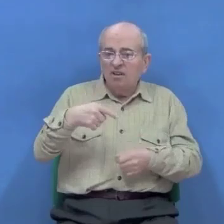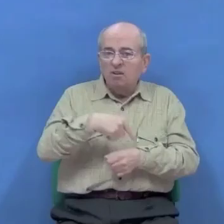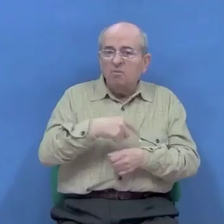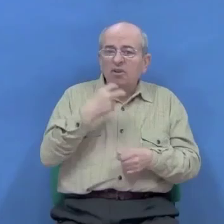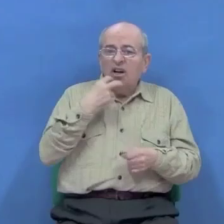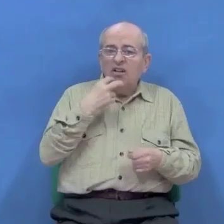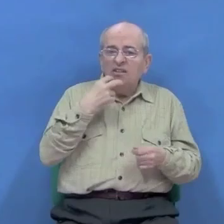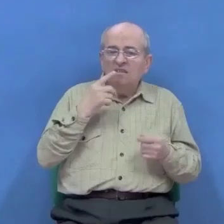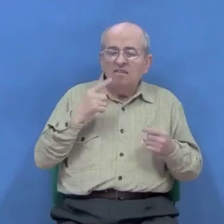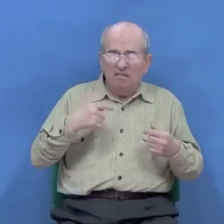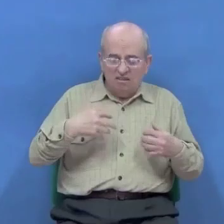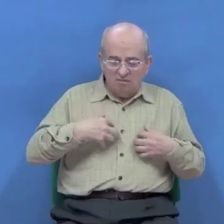Porażenia prądem.